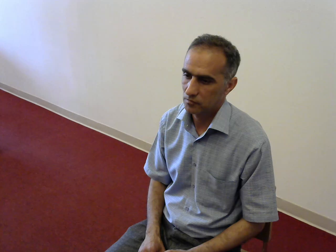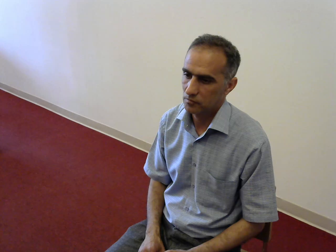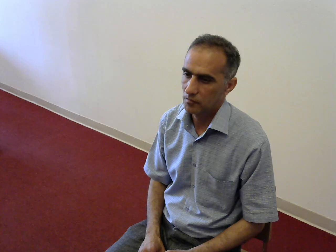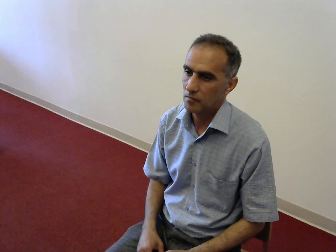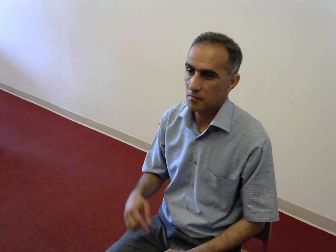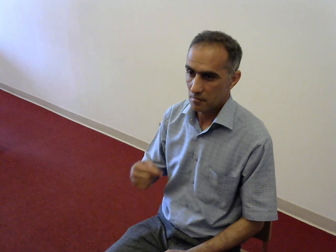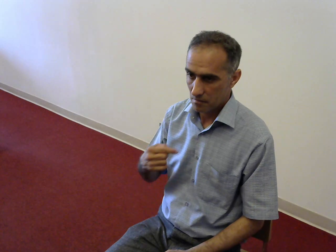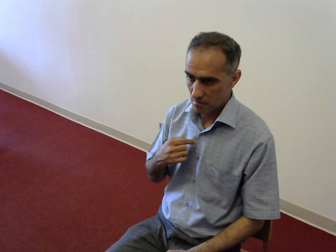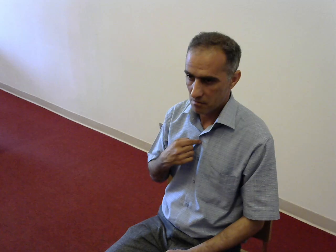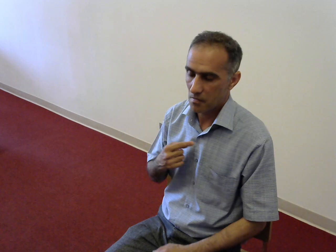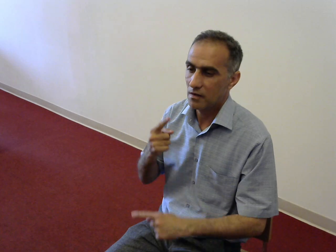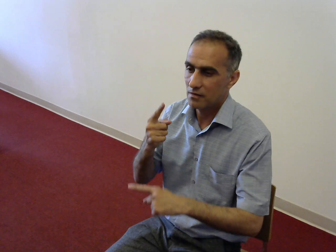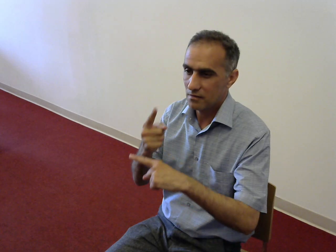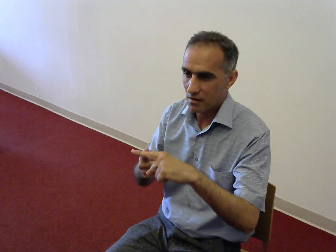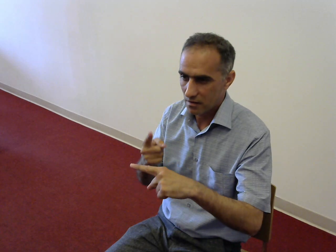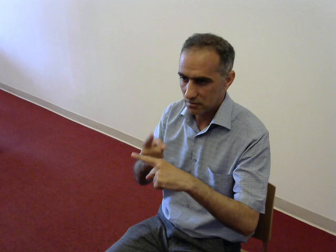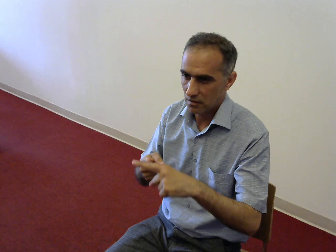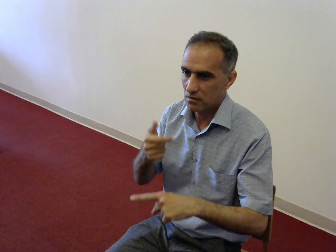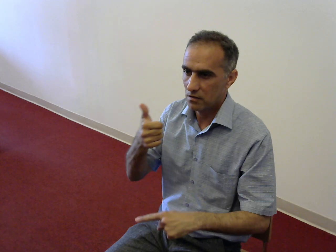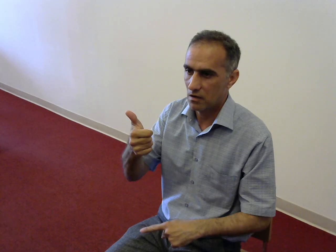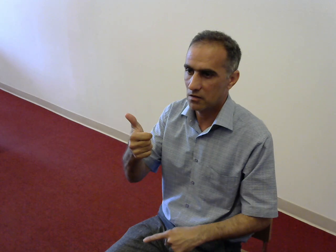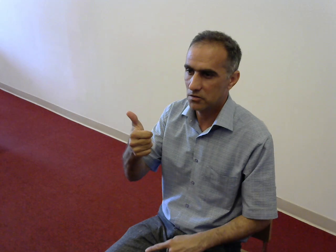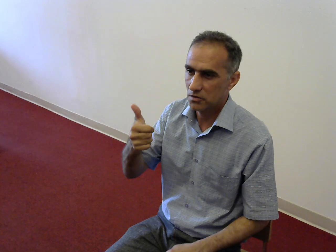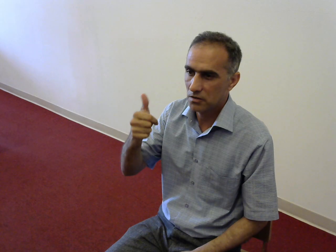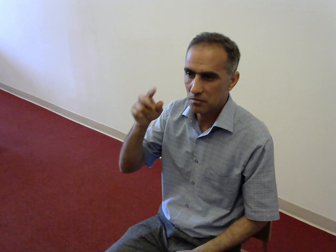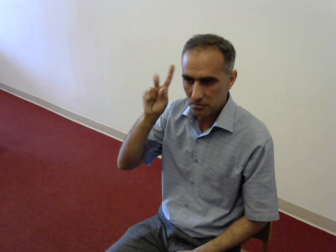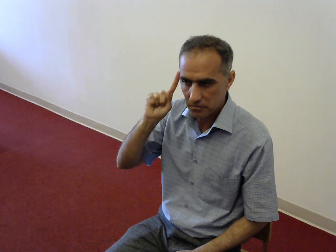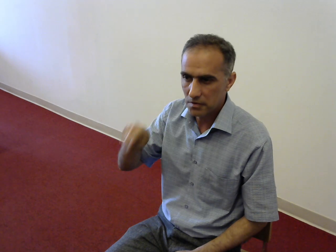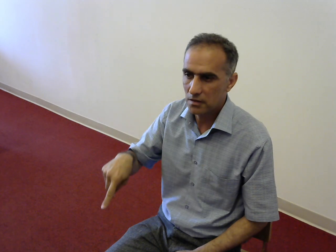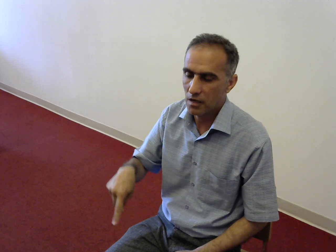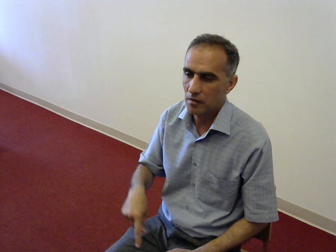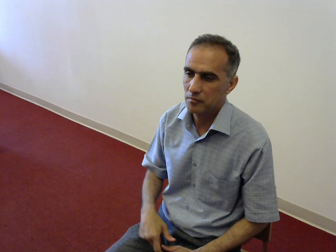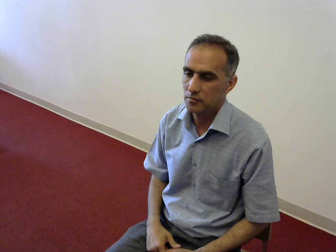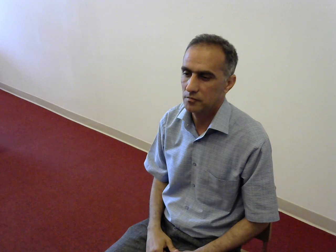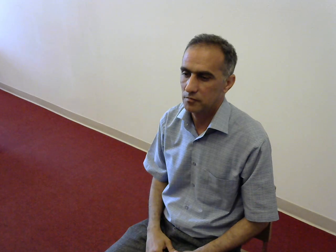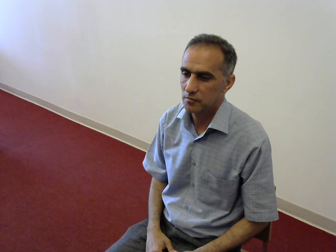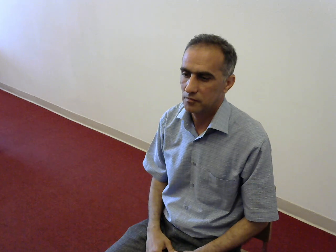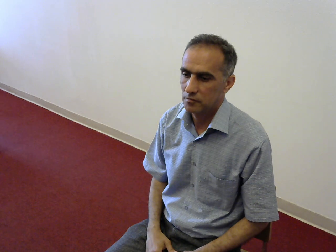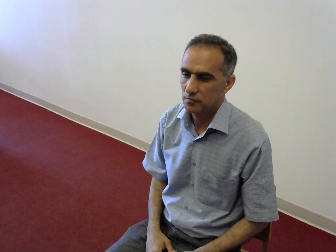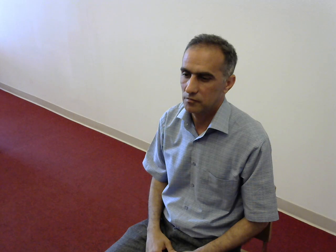Mən riyaziyyatı yaxşı bilirəm